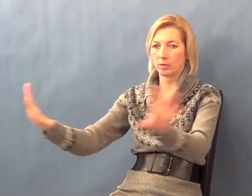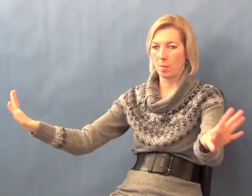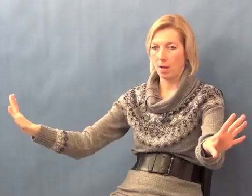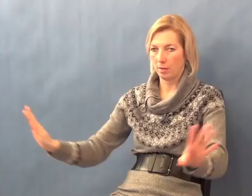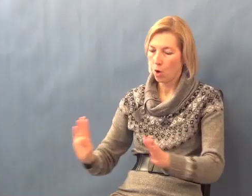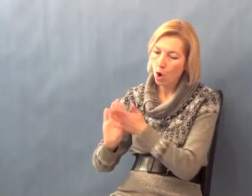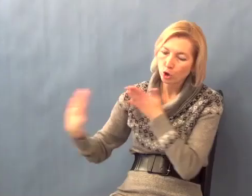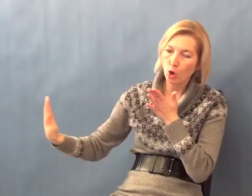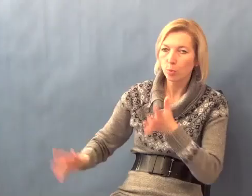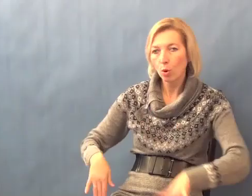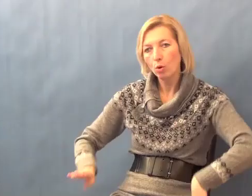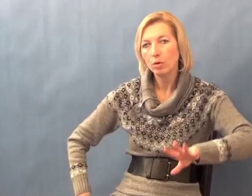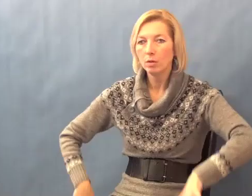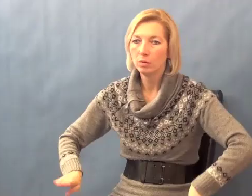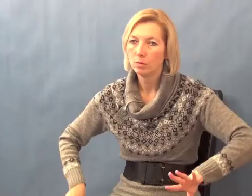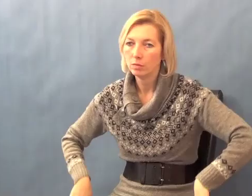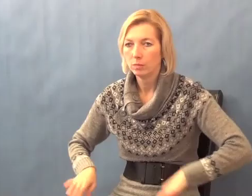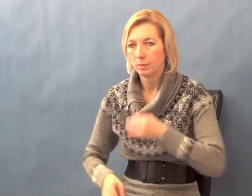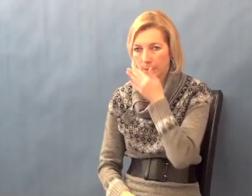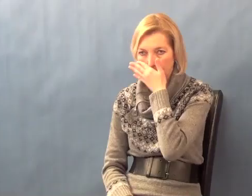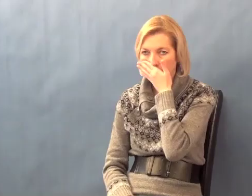Nie, najlepiej chodzić osobno.